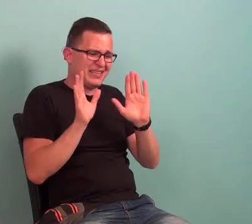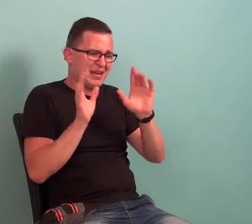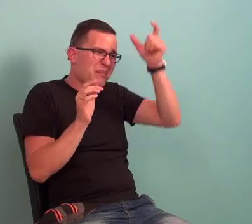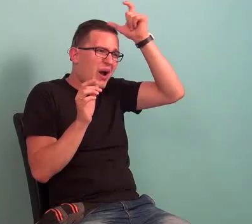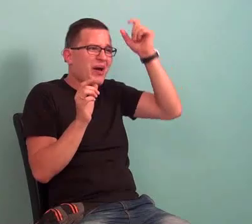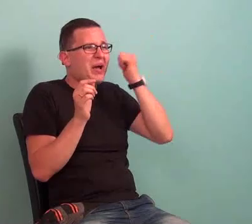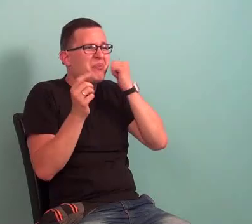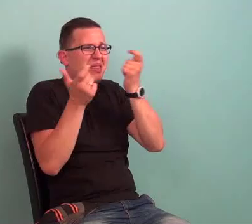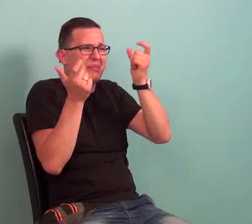Małe jabłko na głowie - to niebezpieczne!